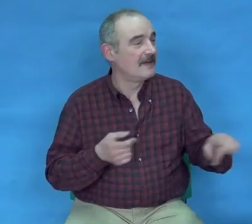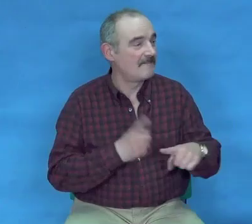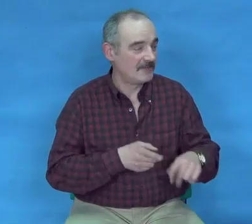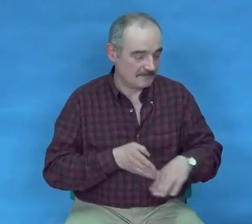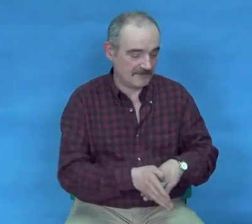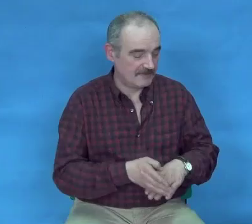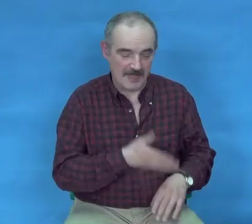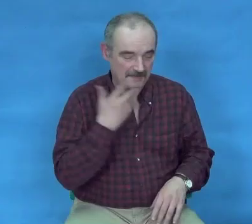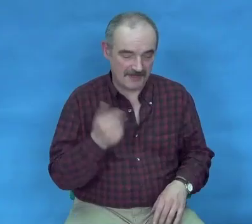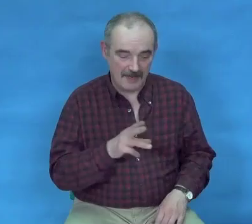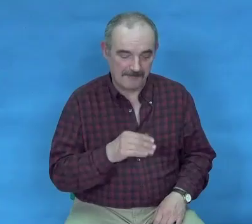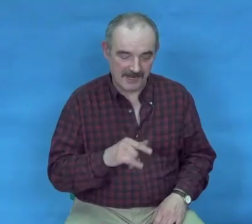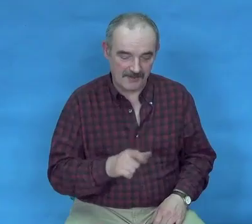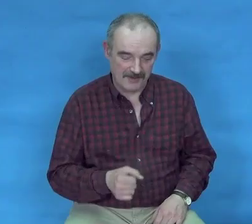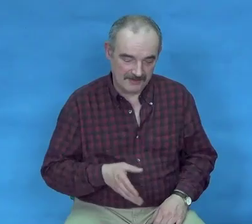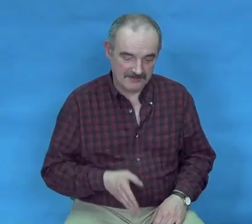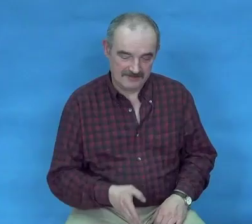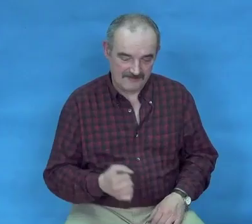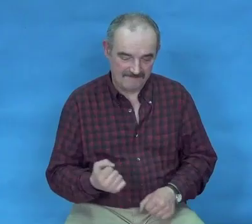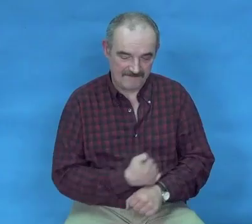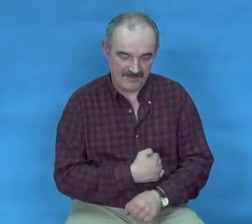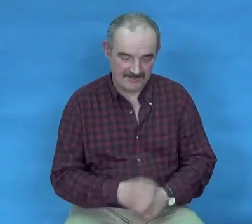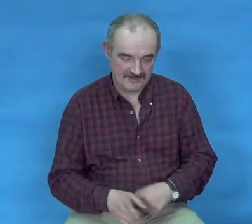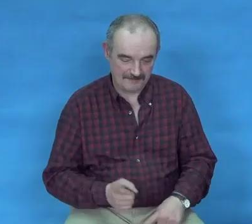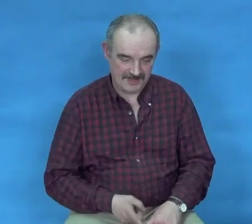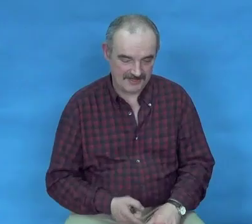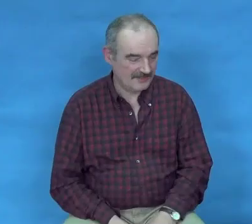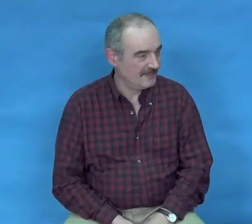Nie da się piłować metalu, jest twardy.